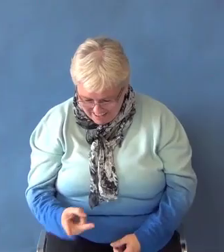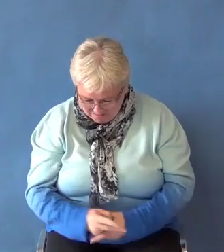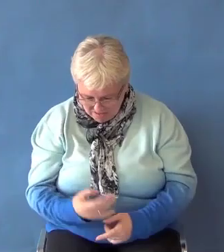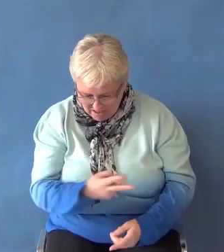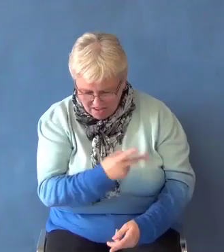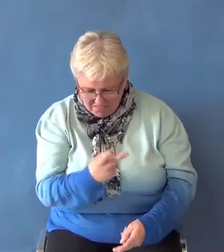Te dwa są takie same.